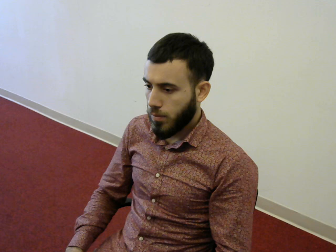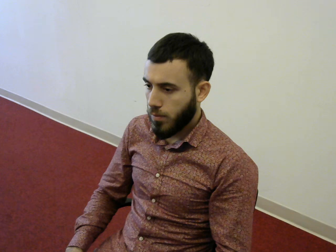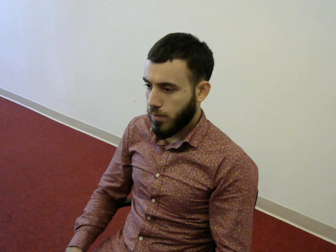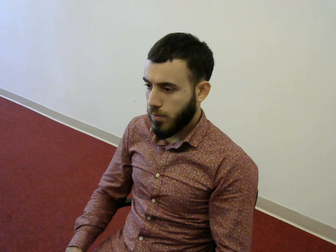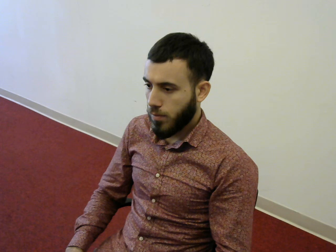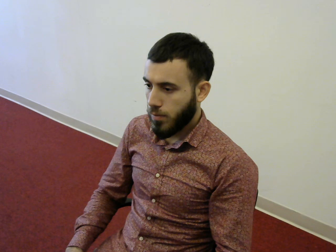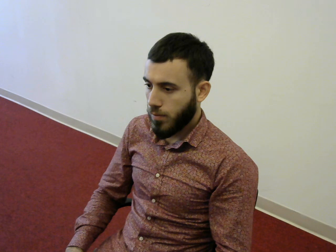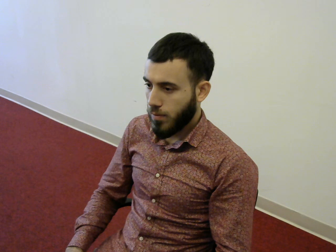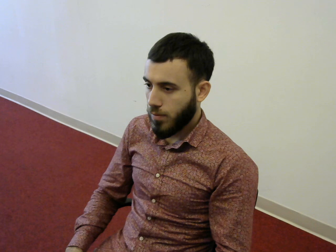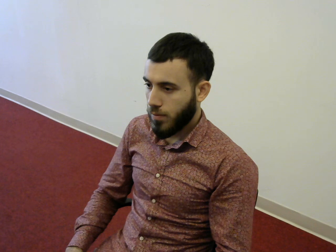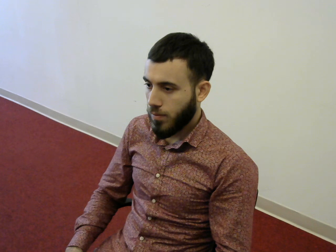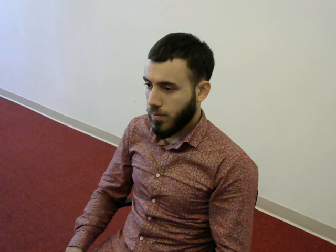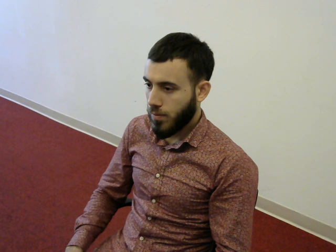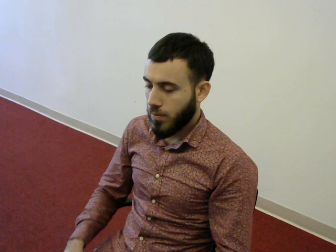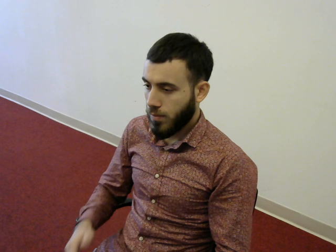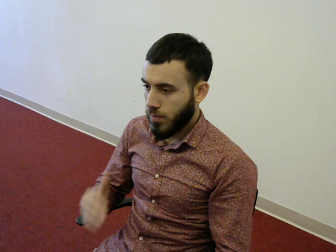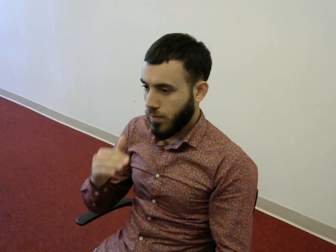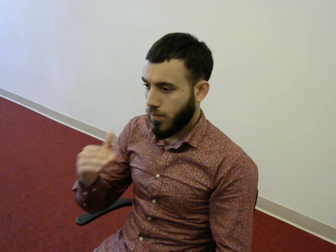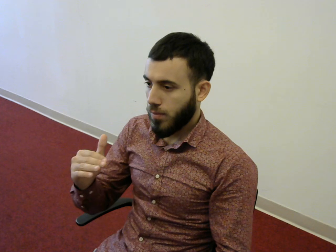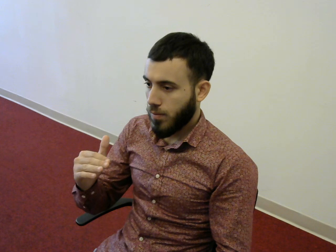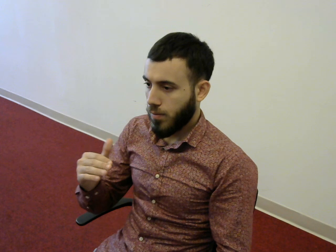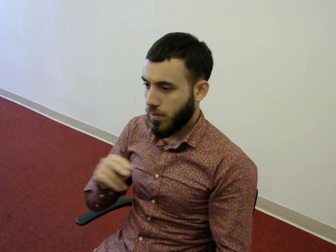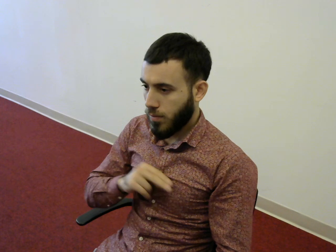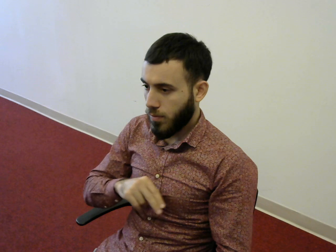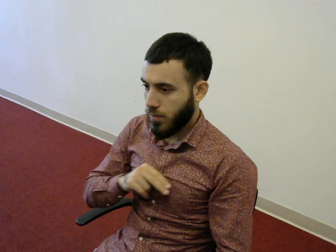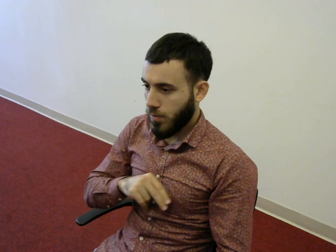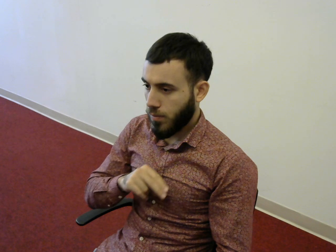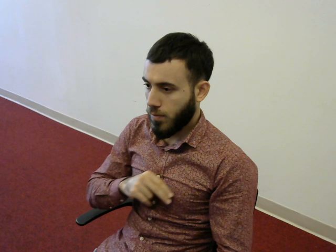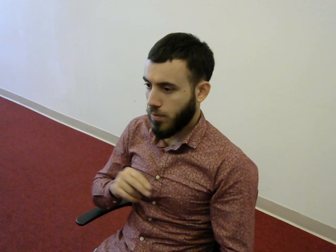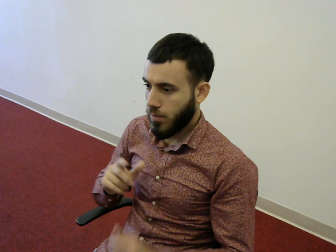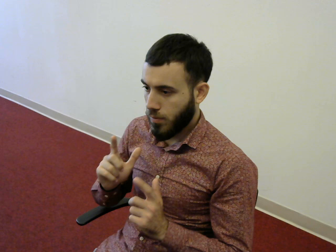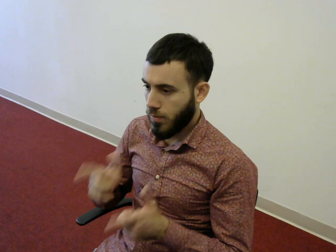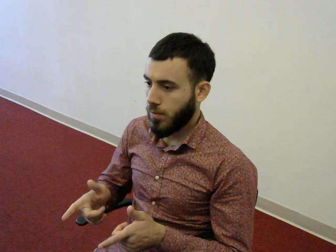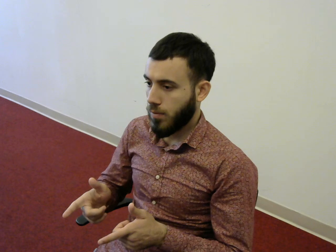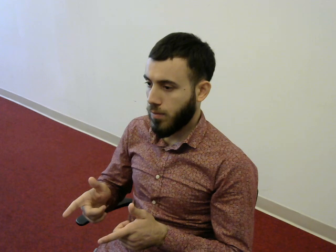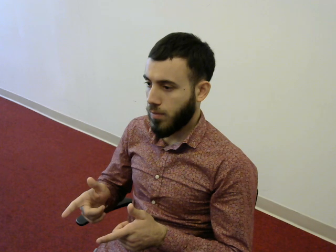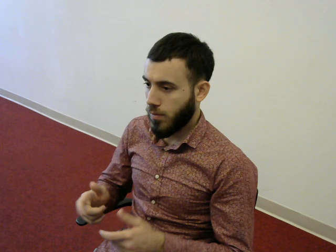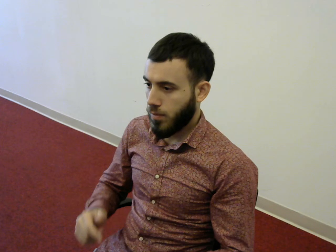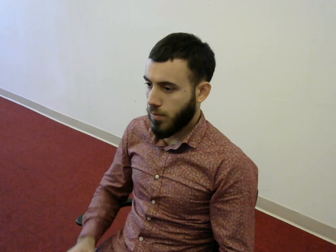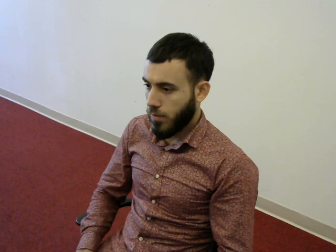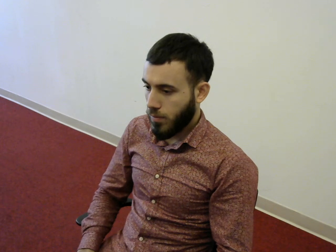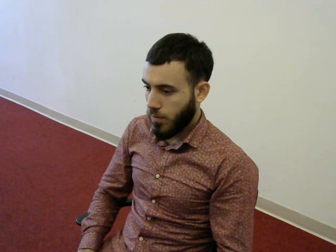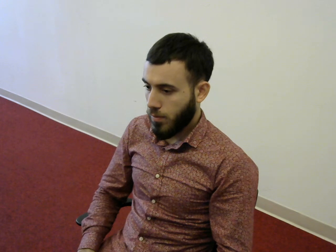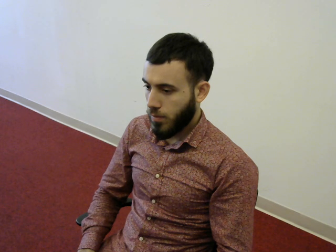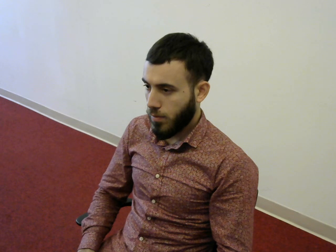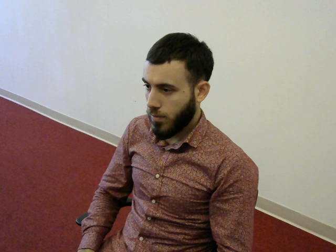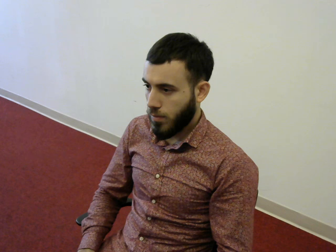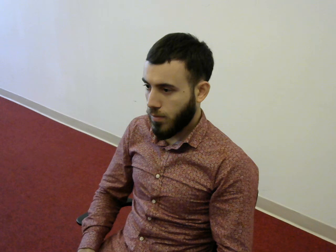Siz işdən razısınız?